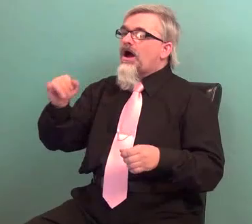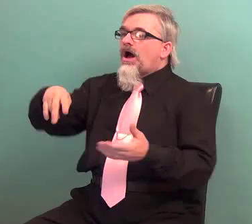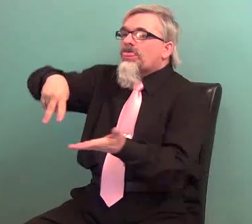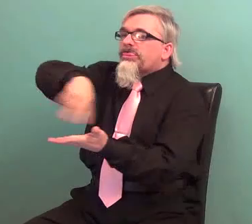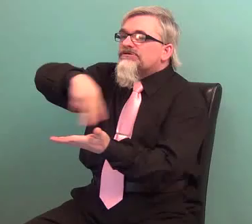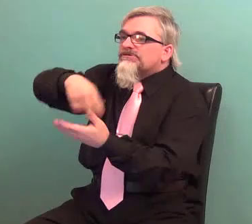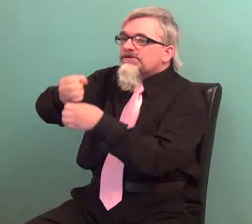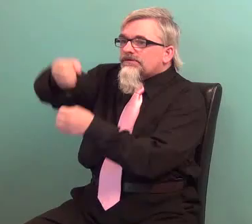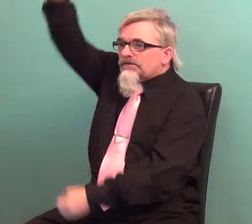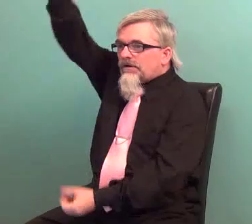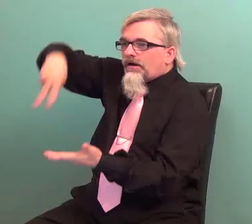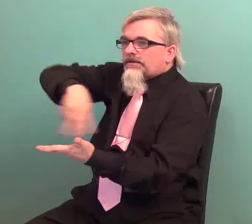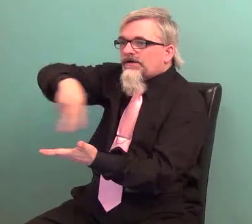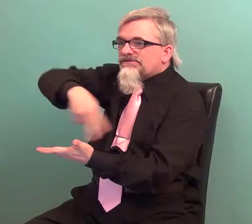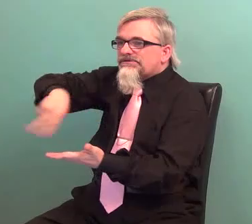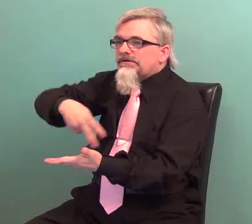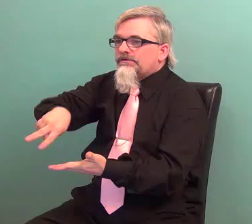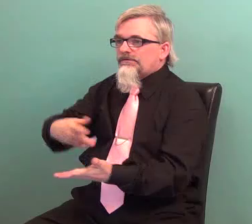Taniec na rurze.